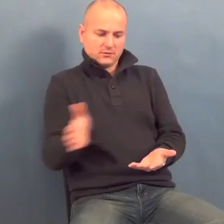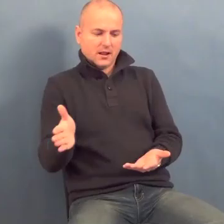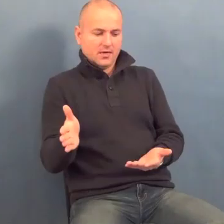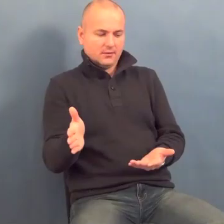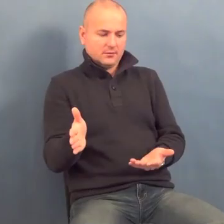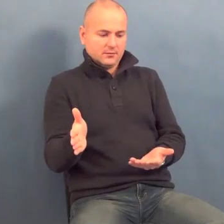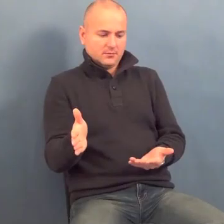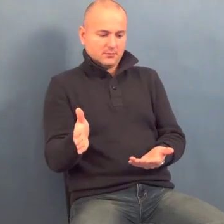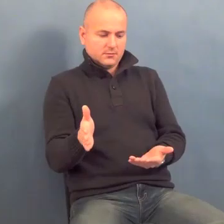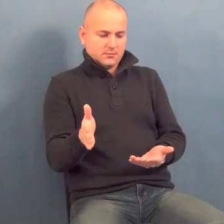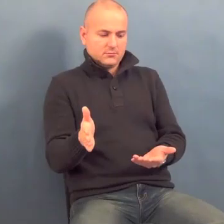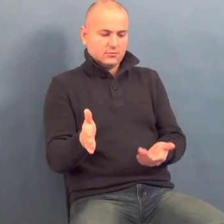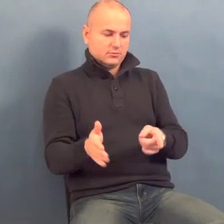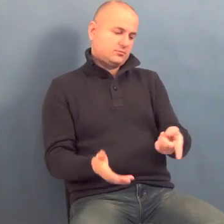Musi być dalej.